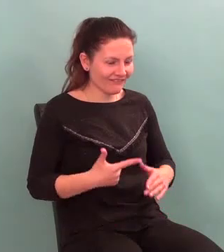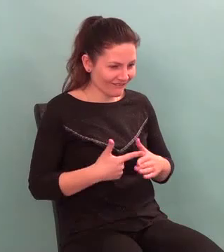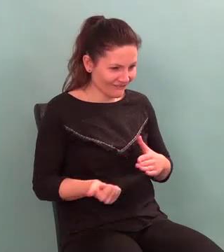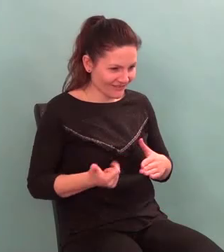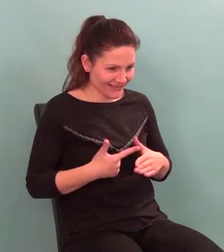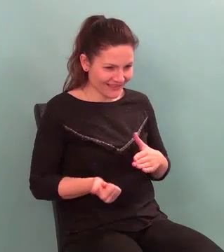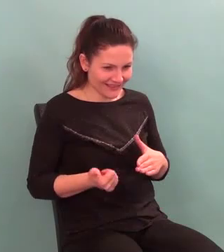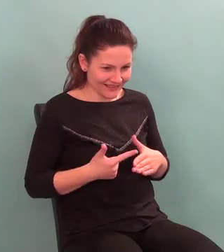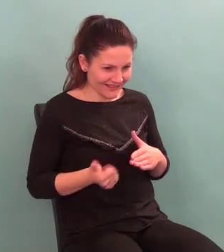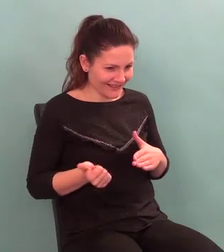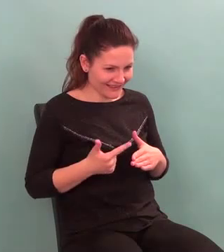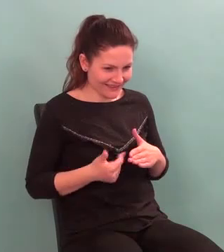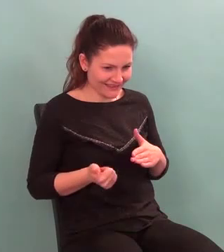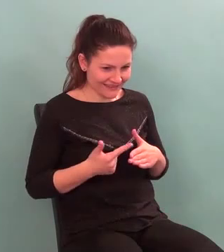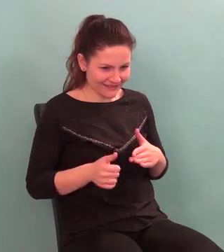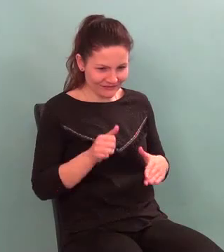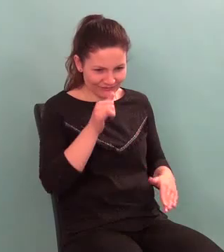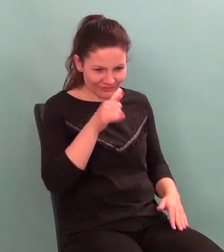Dwudziesty pierwszy, dwudziesty pierwszy.